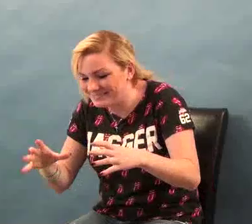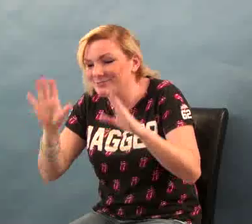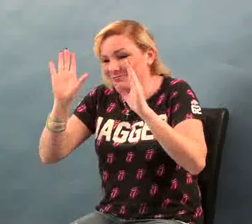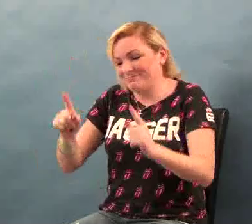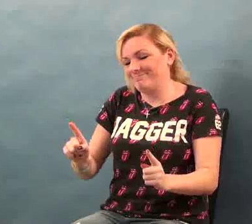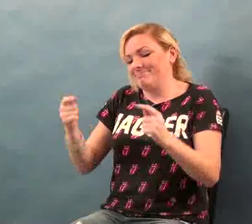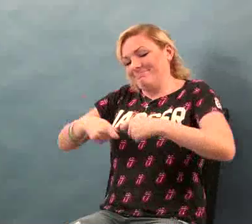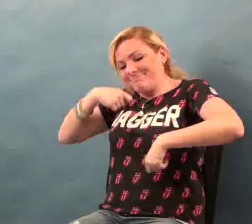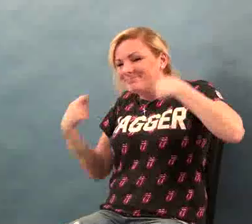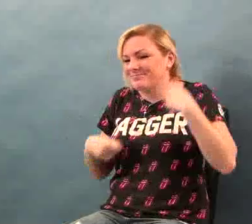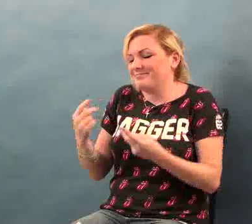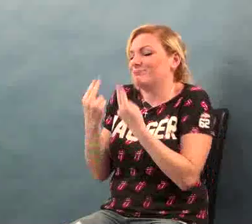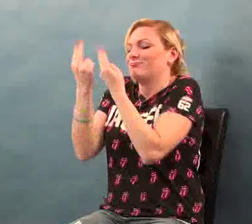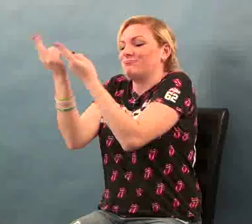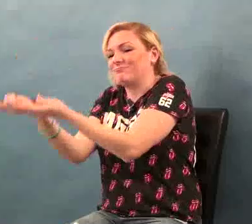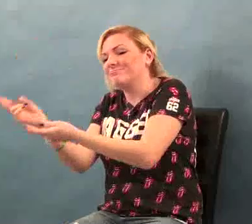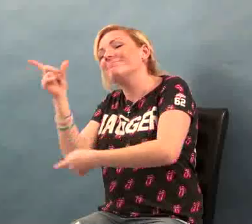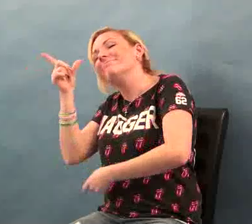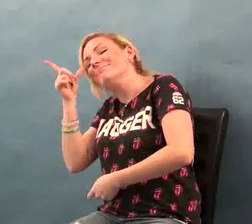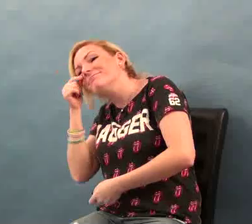Chłopiec i pies rozebrali się i położyli się spać.